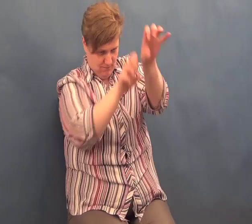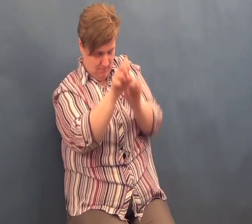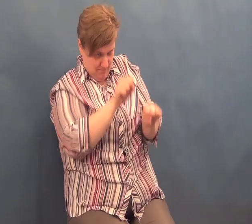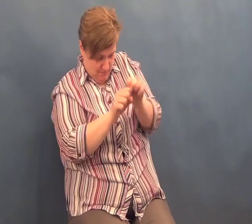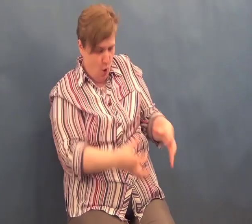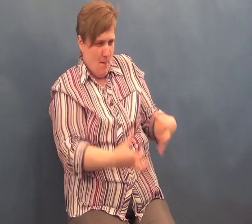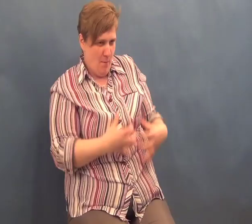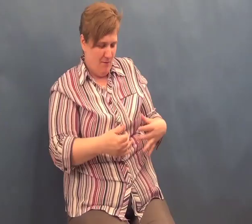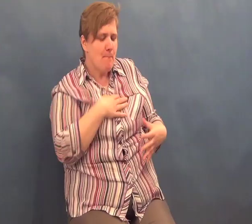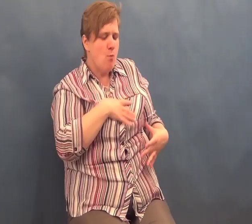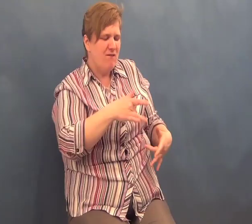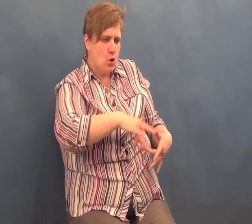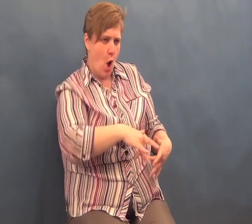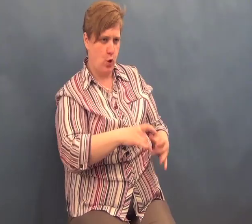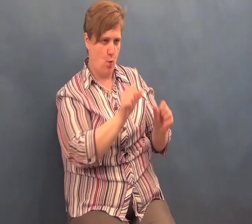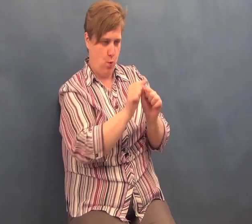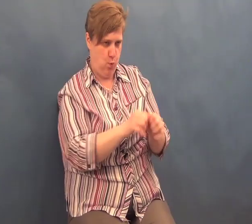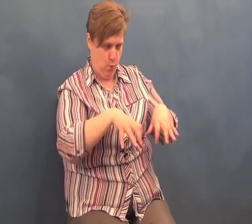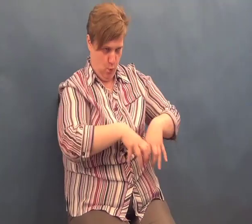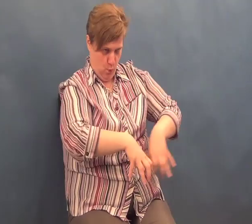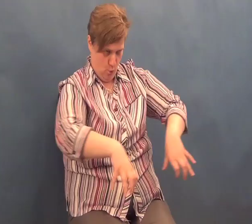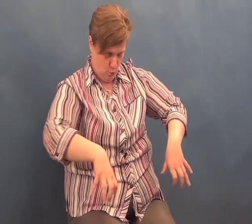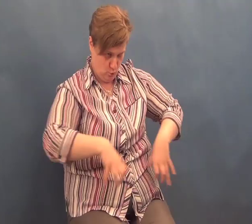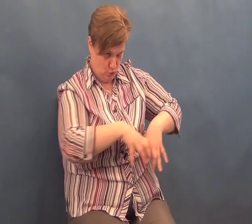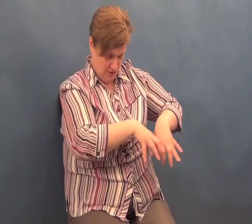Trzyma przed sobą zawinięty fartuch wypełniony gruszkami.